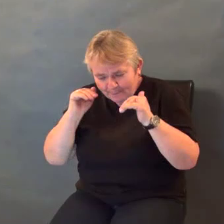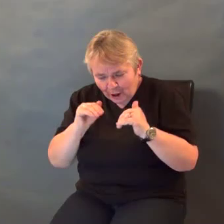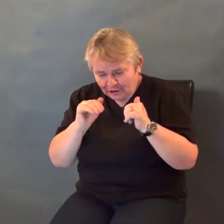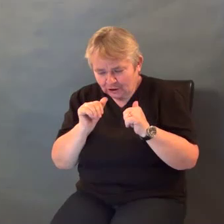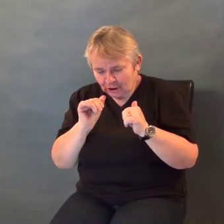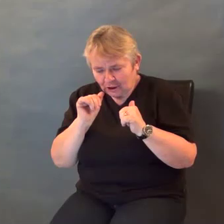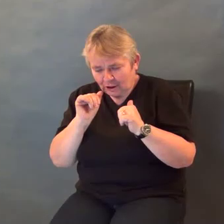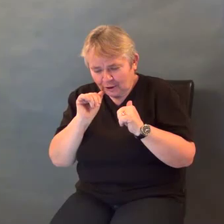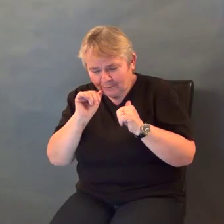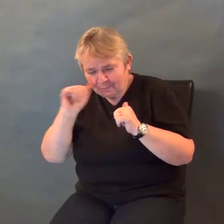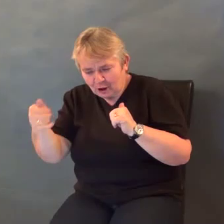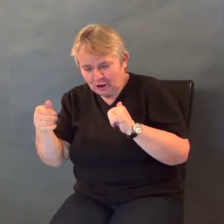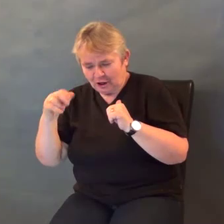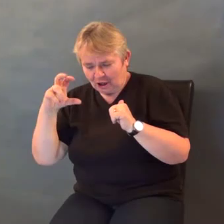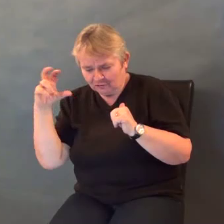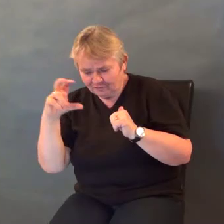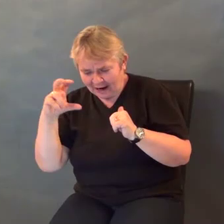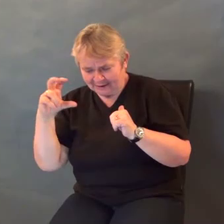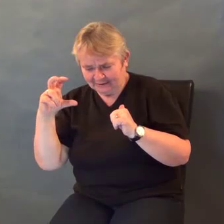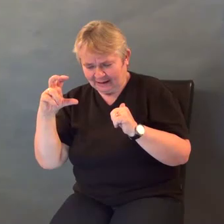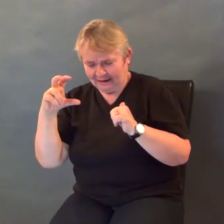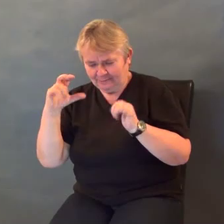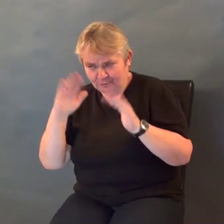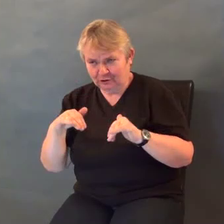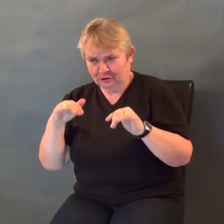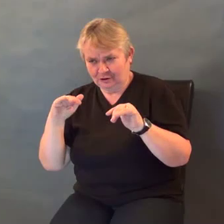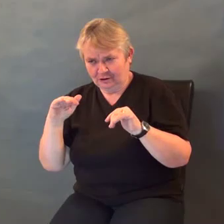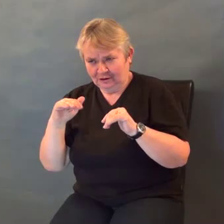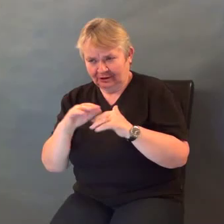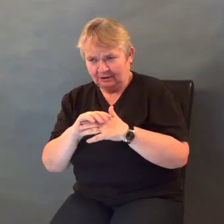Jutro, w czwartek mogę.